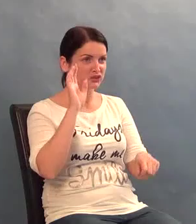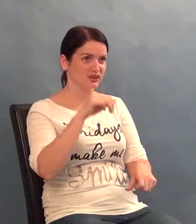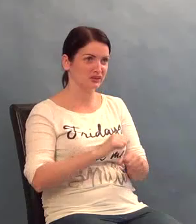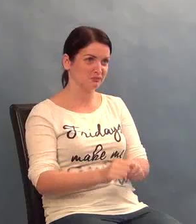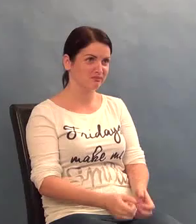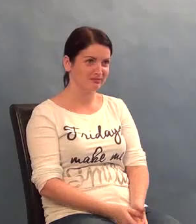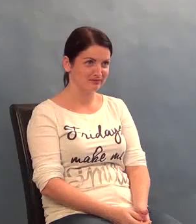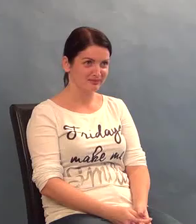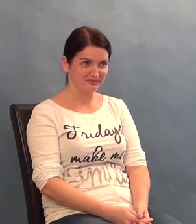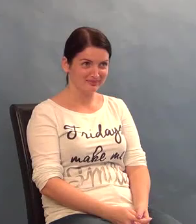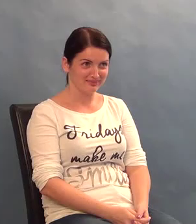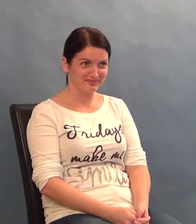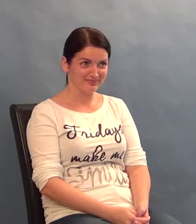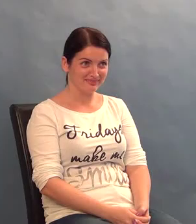Zawsze mam lepiej od ciebie.